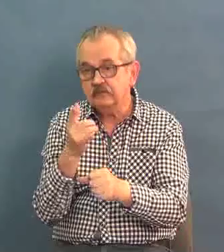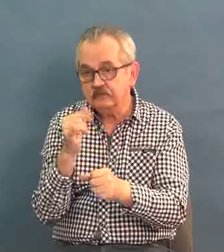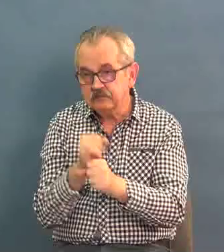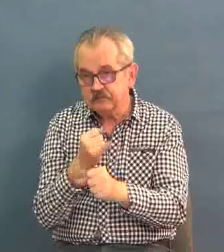Piątek.